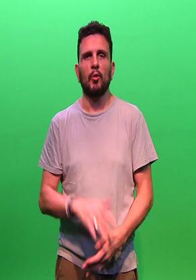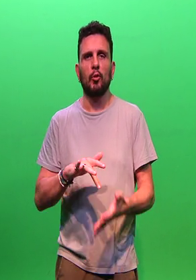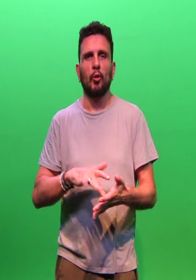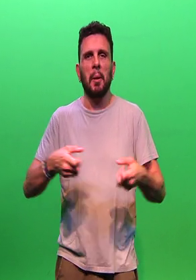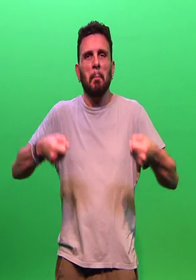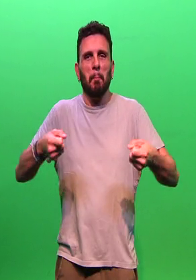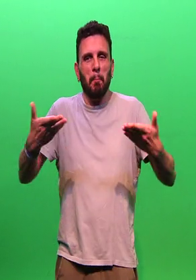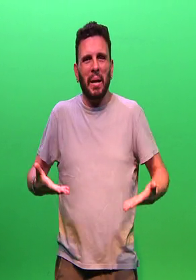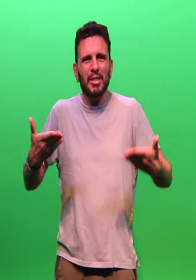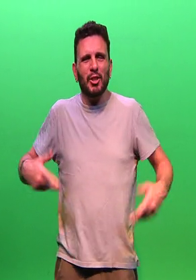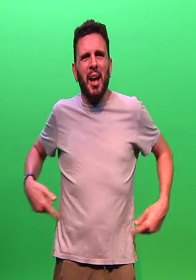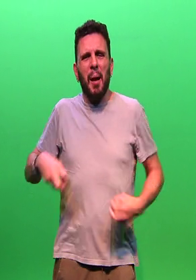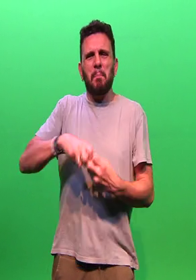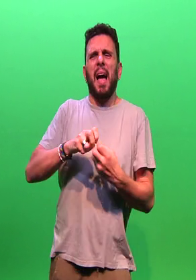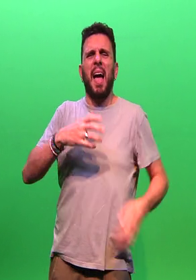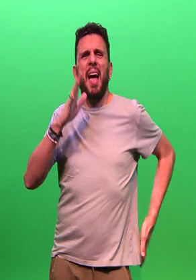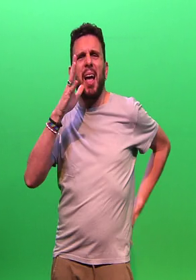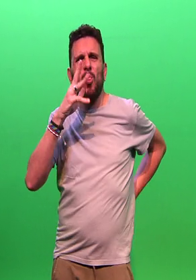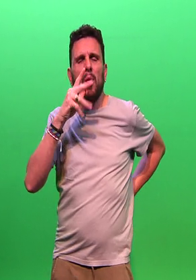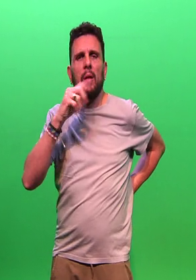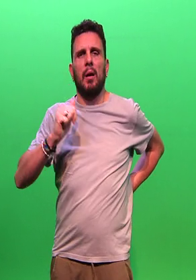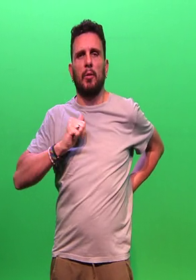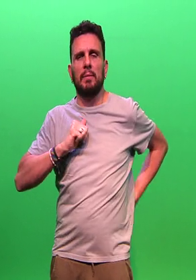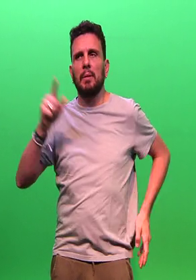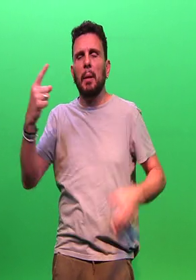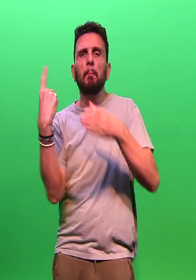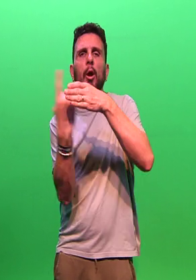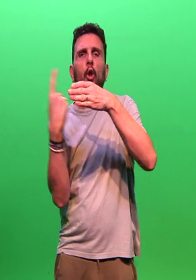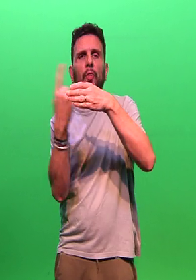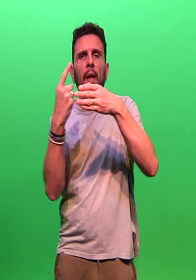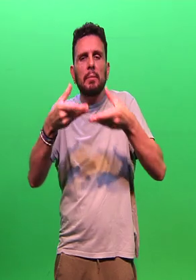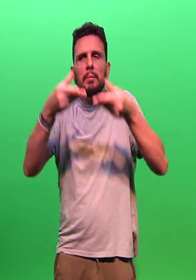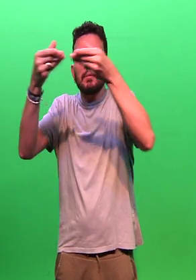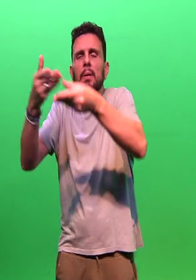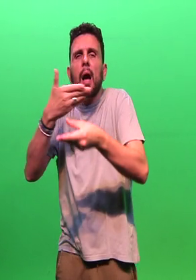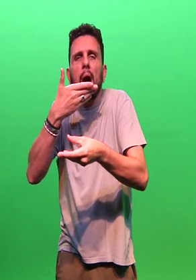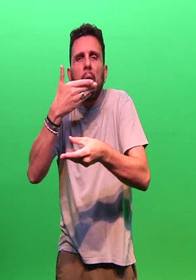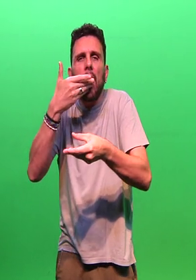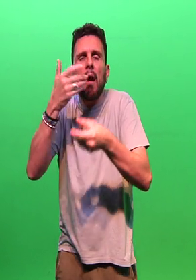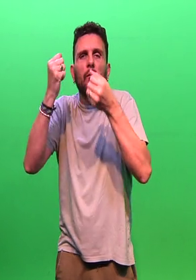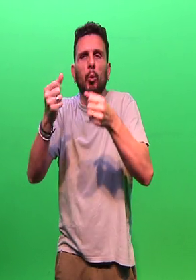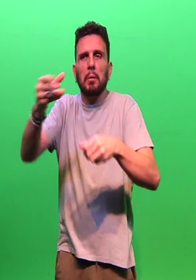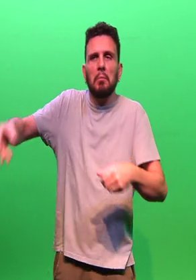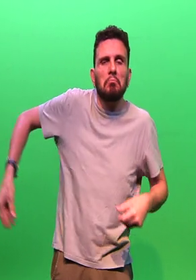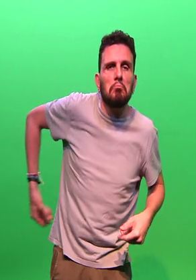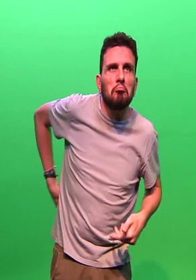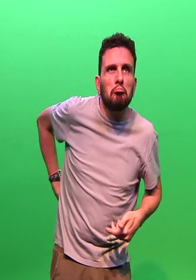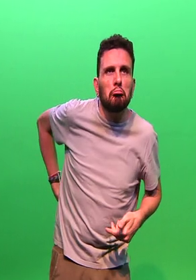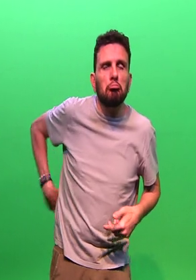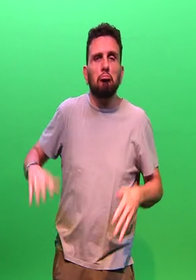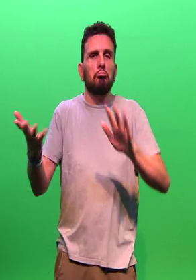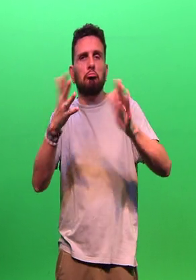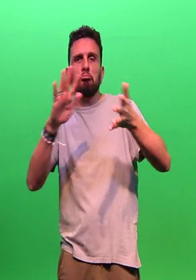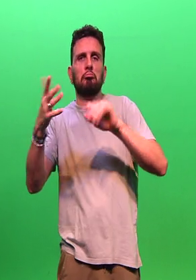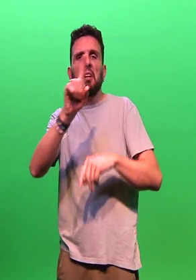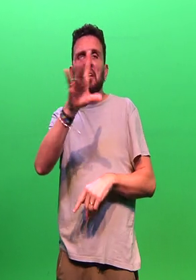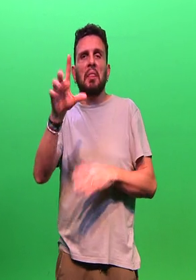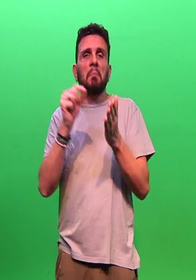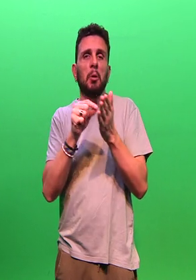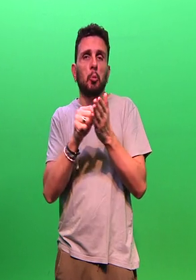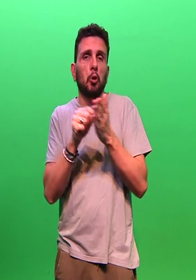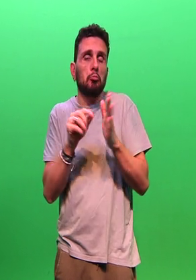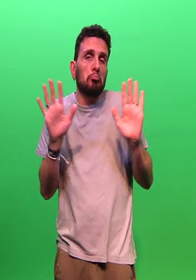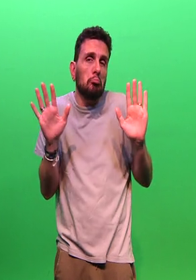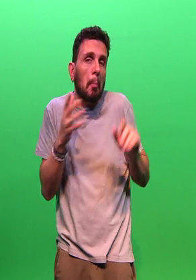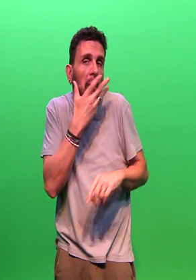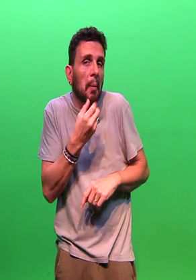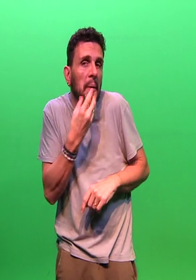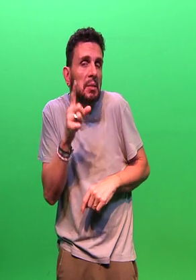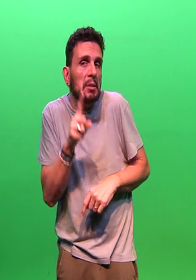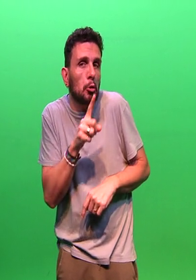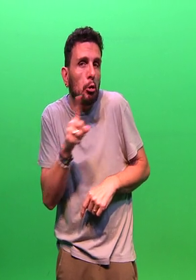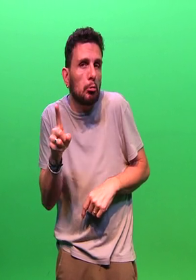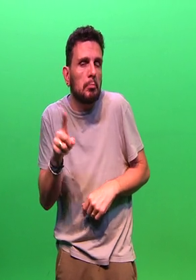Vaig agafar pes i vaig notar una estirada a l'esquena, em feia mal. Vaig posar el gel al microones per escalfar-lo i vaig posar-lo a la zona lumbar durant quinze minuts, no sé si està bé o no?